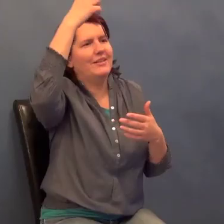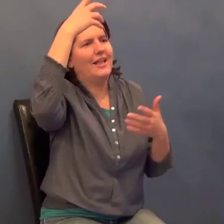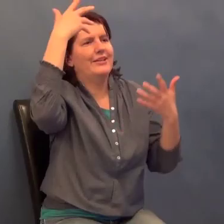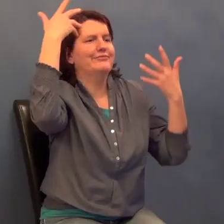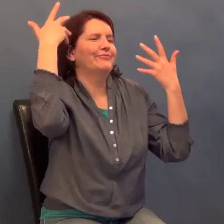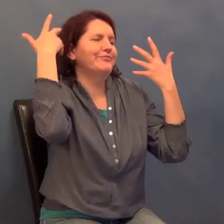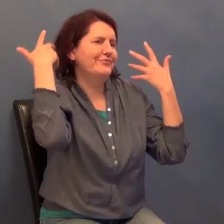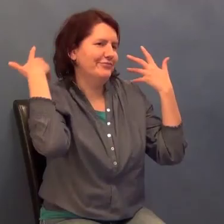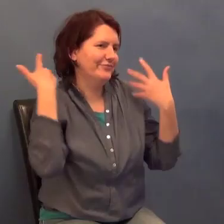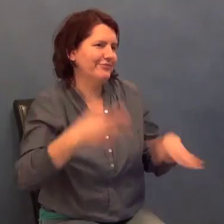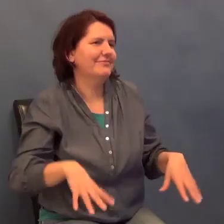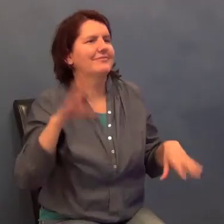To nic ważnego.